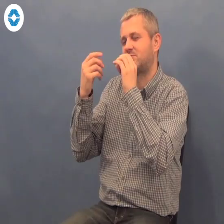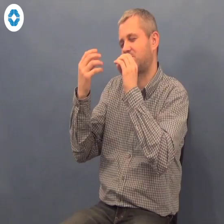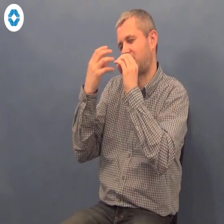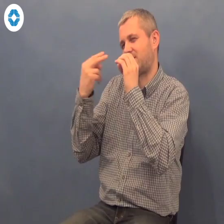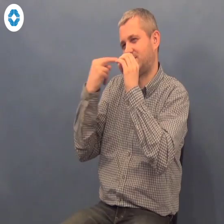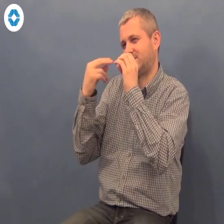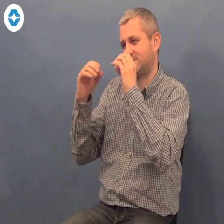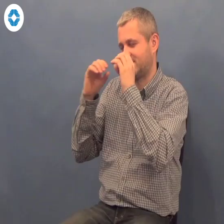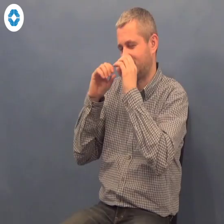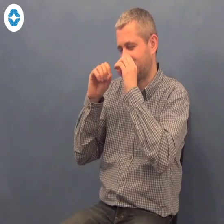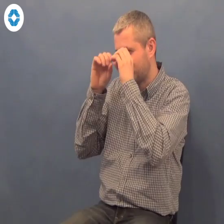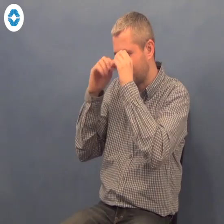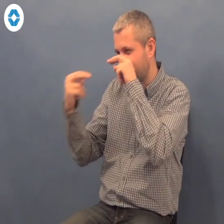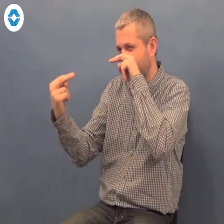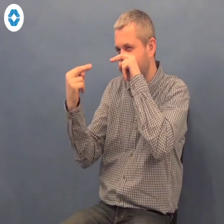Przez lornetki patrzą na siebie.